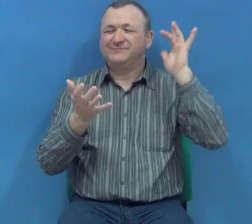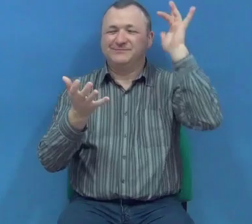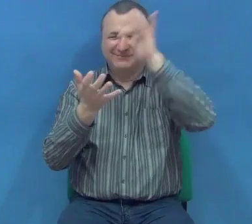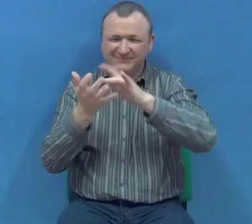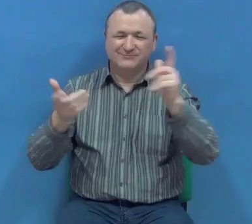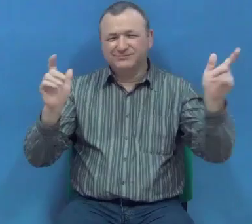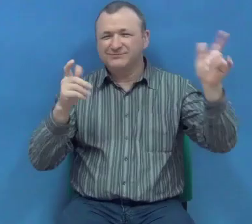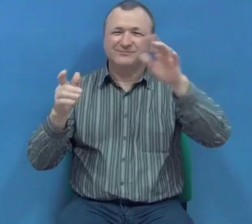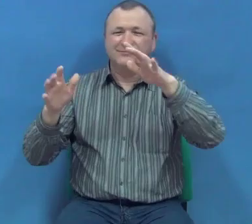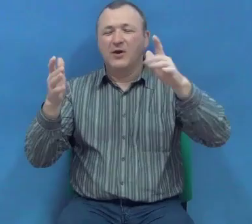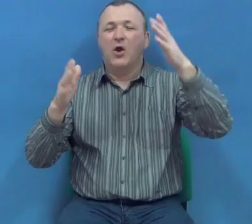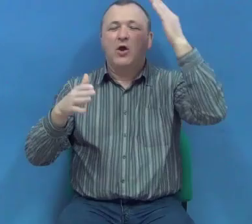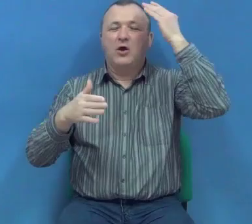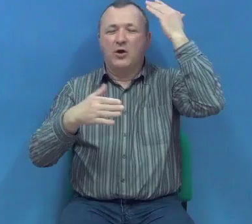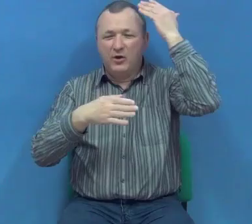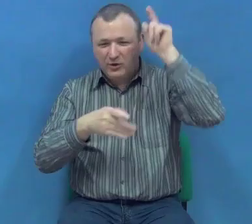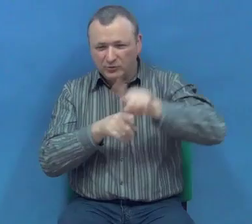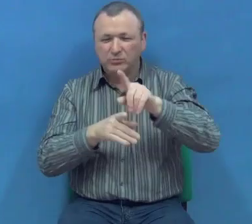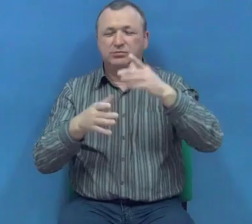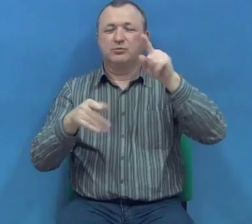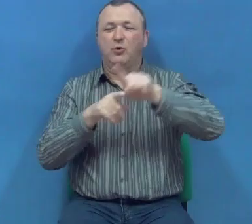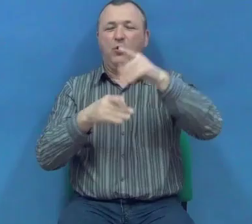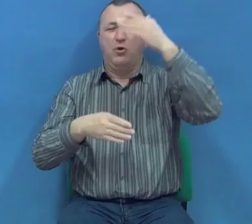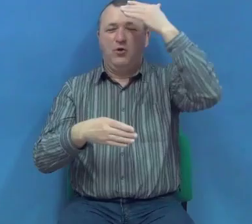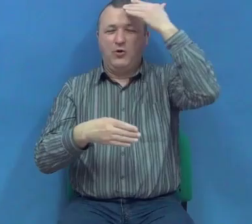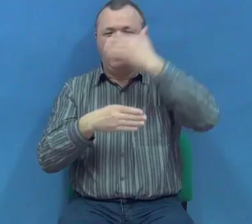Była impreza do nocy.